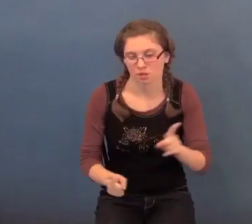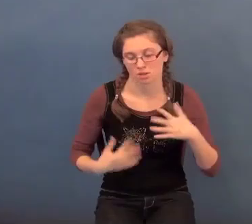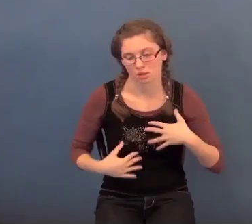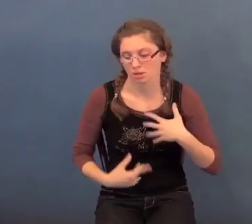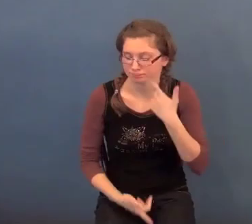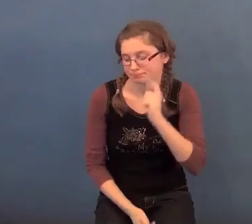Ten znak informuje.